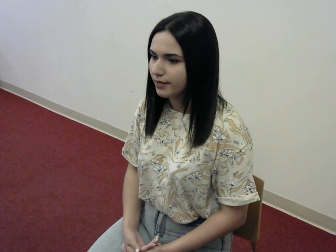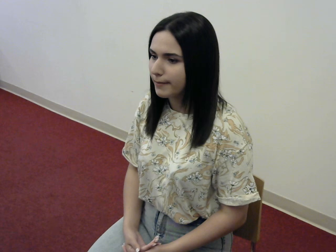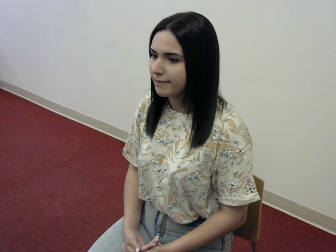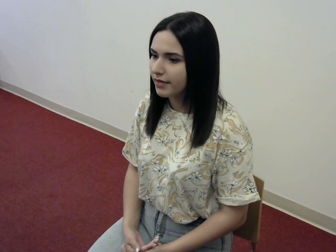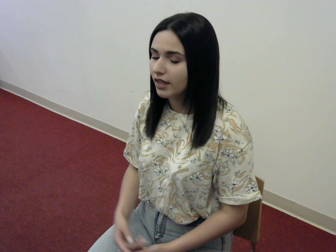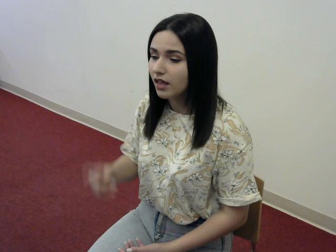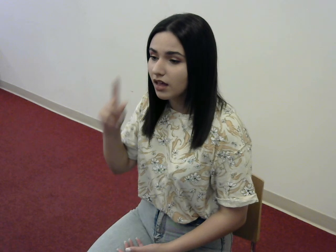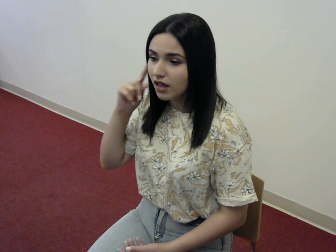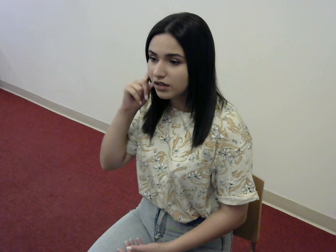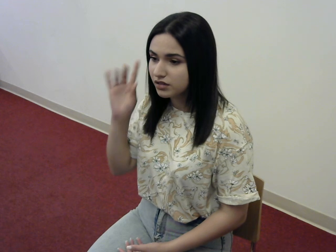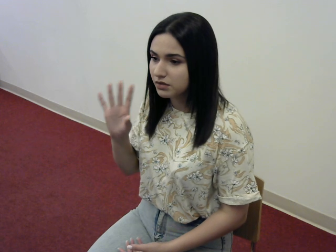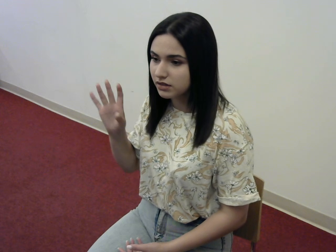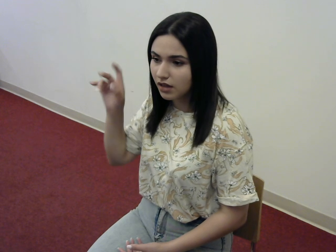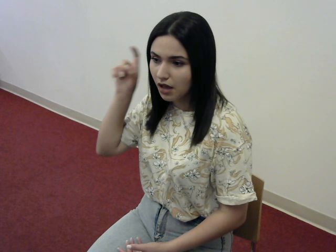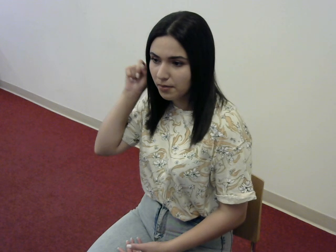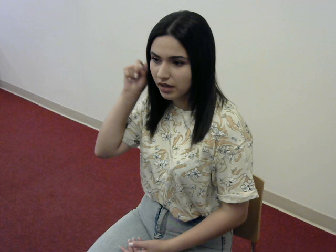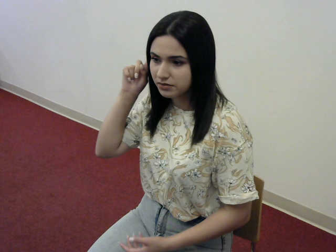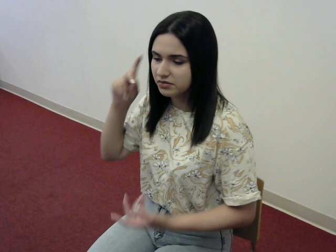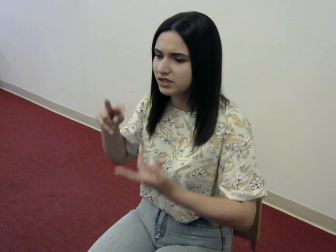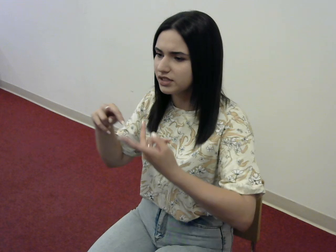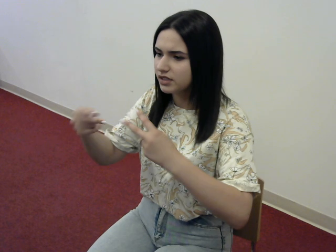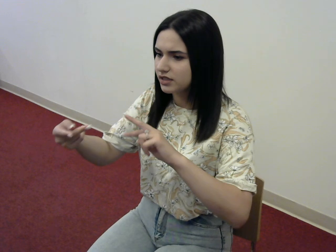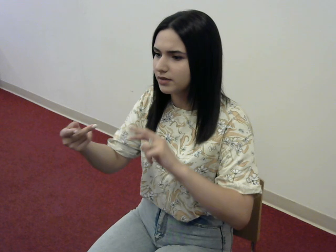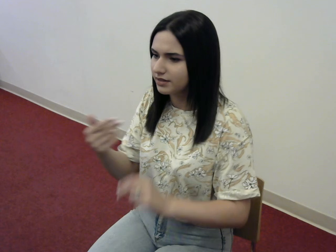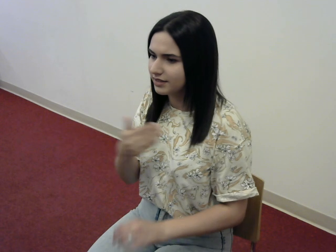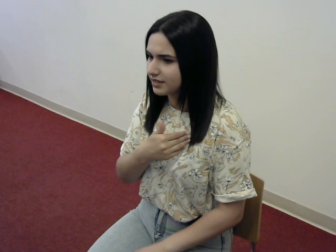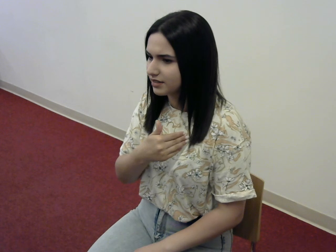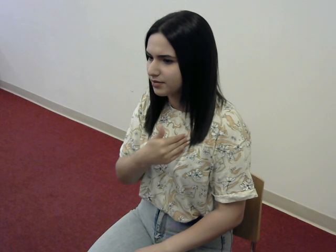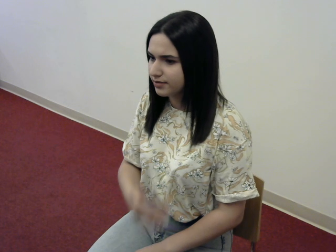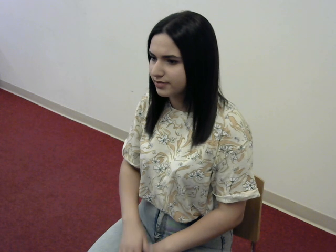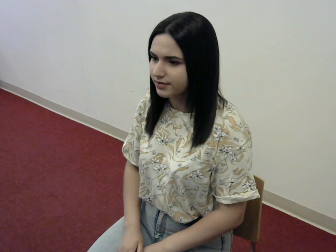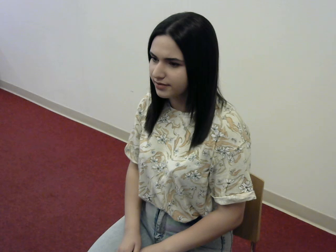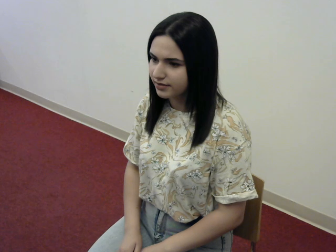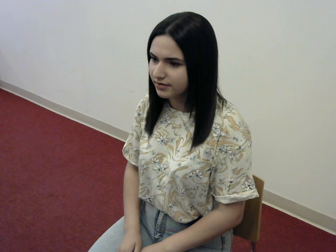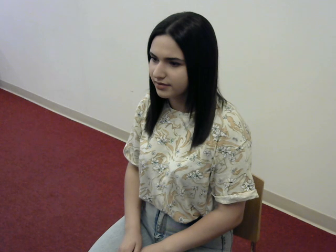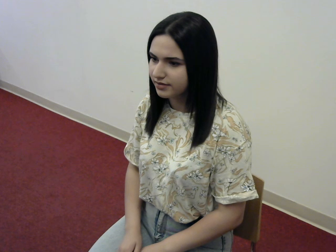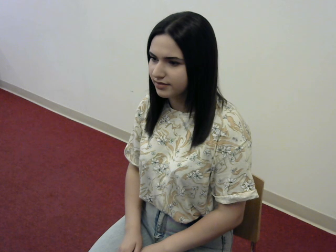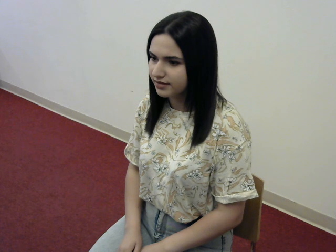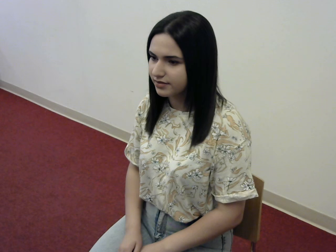Eşitmə aparatını dəyişmək istəyirəm